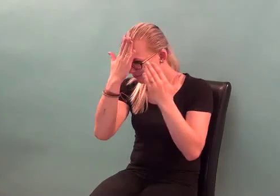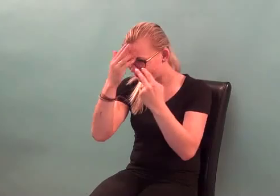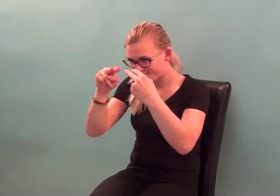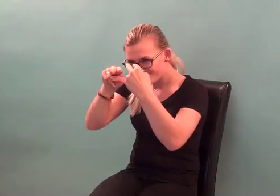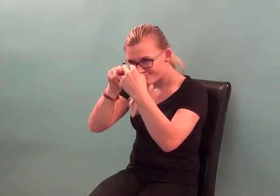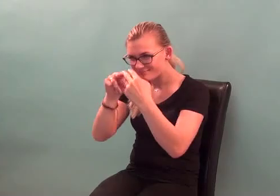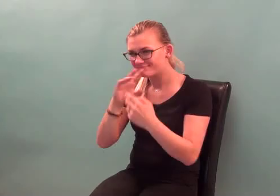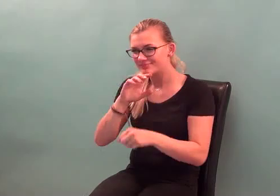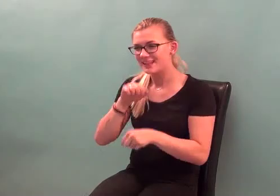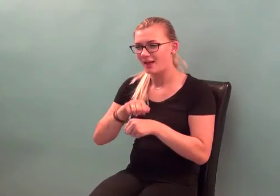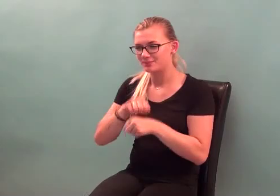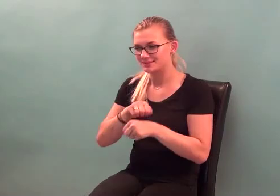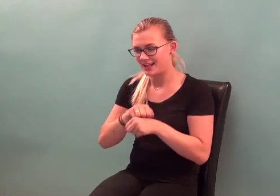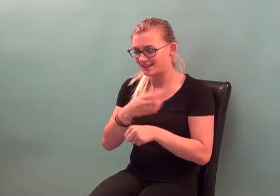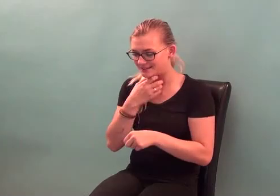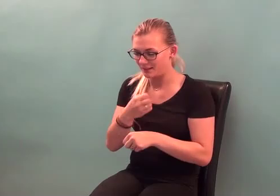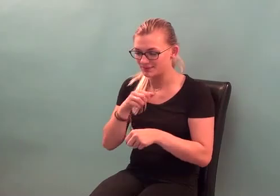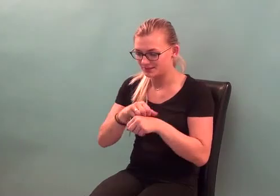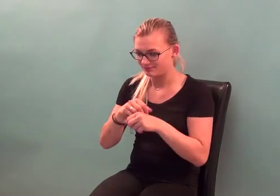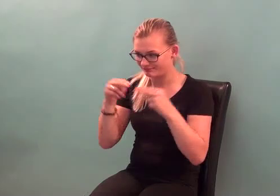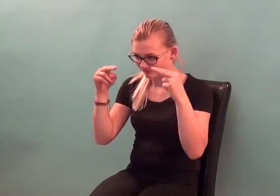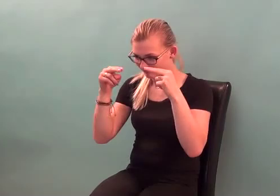Patrzą na siebie, jak na wroga.